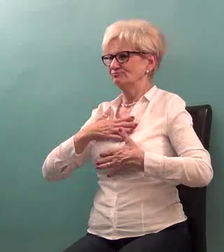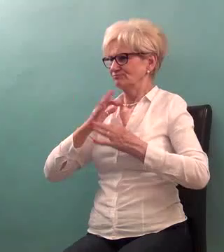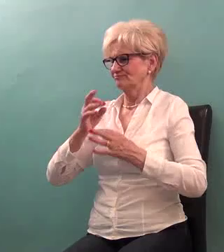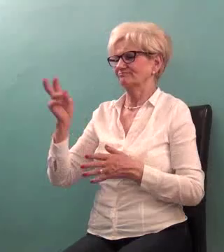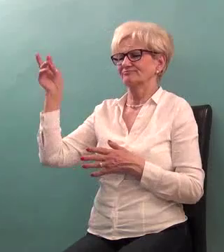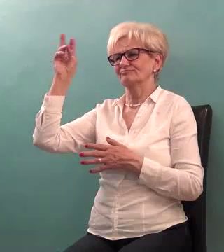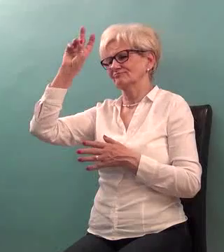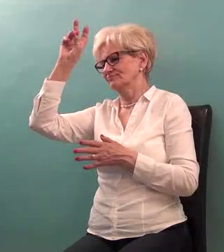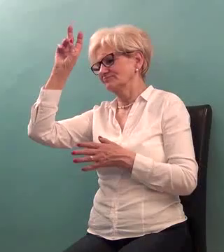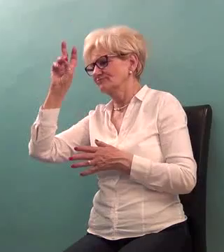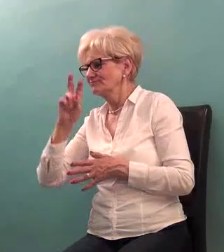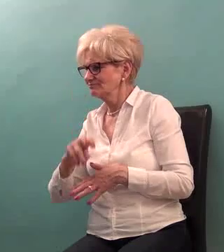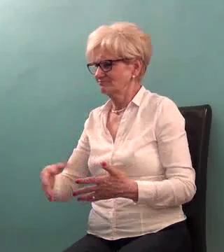Zjechał na dół windą.